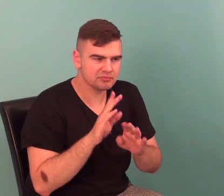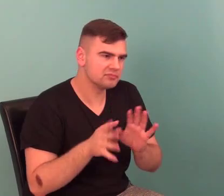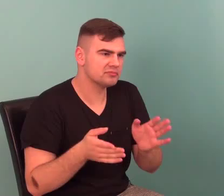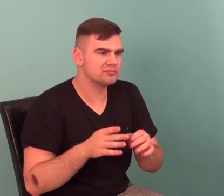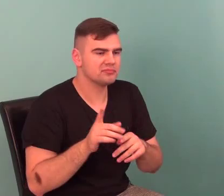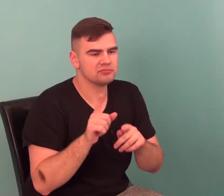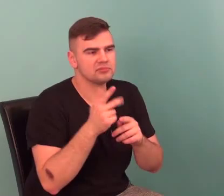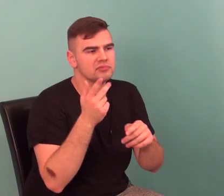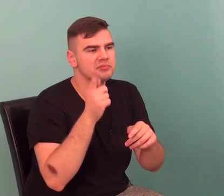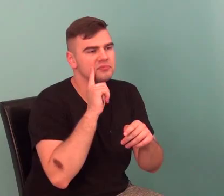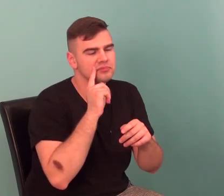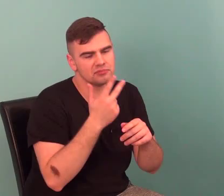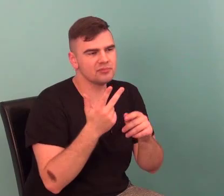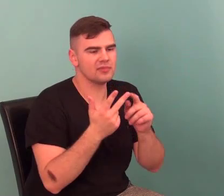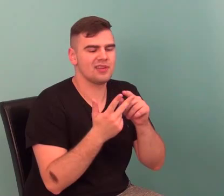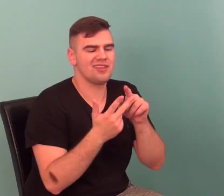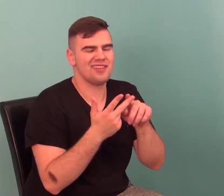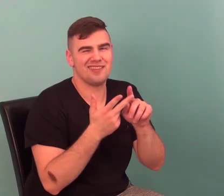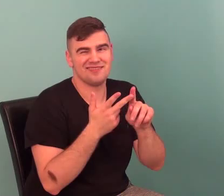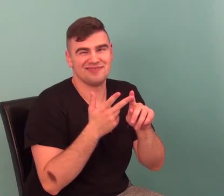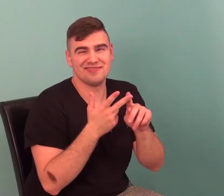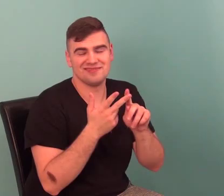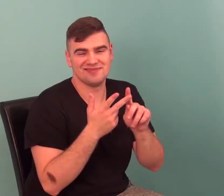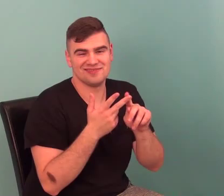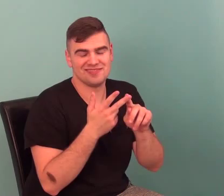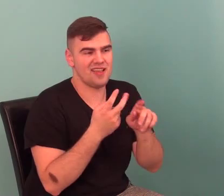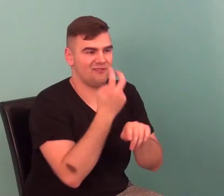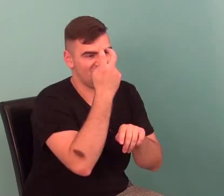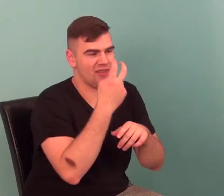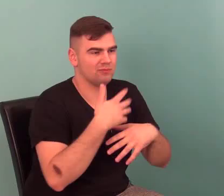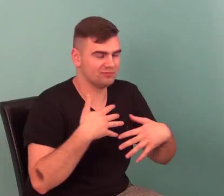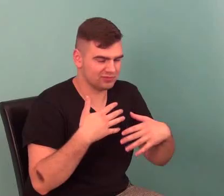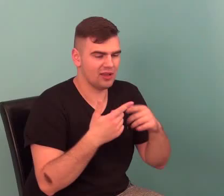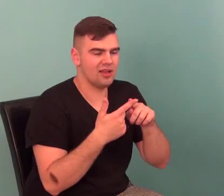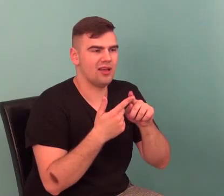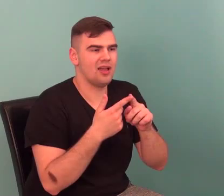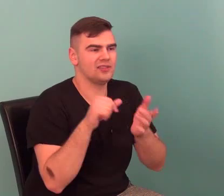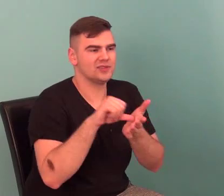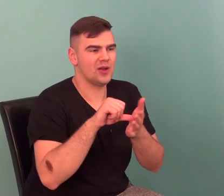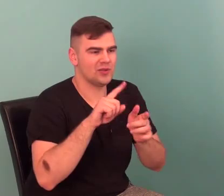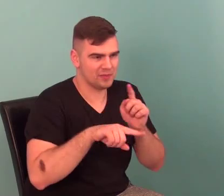To trzej chłopcy, jeden z nich jest wysoki i gruby, a drugi, środkowy normalny.